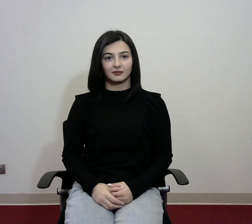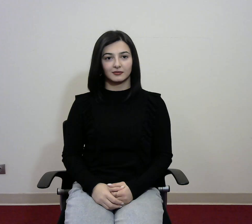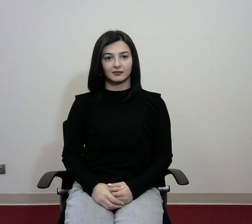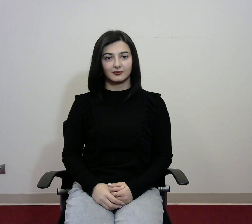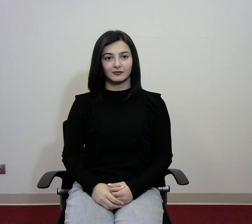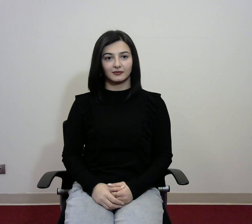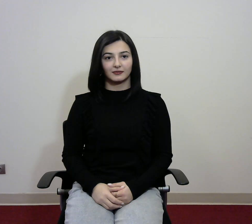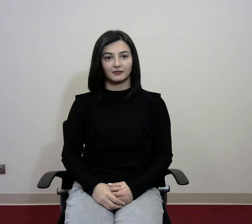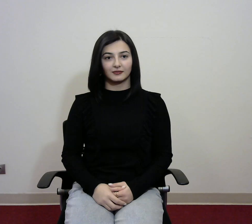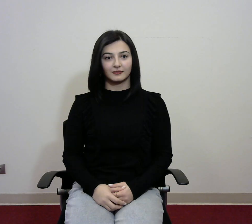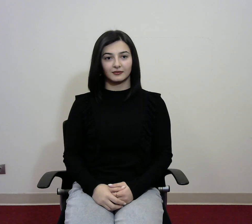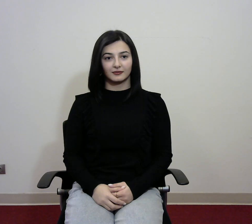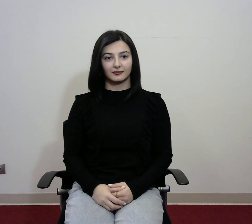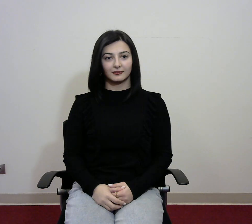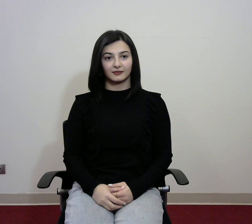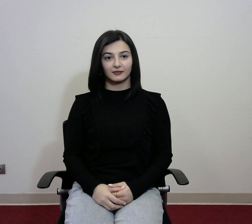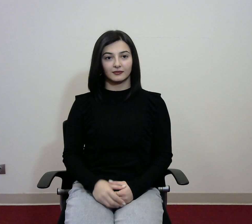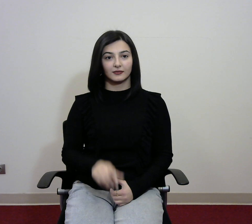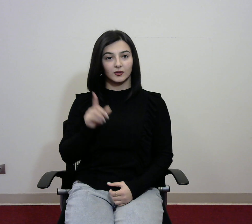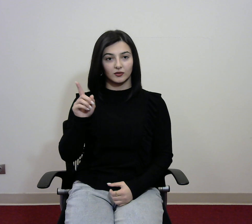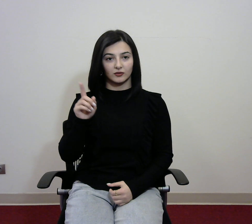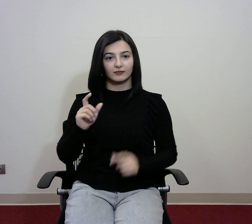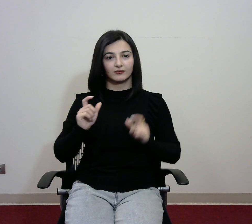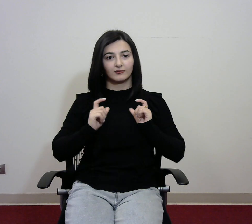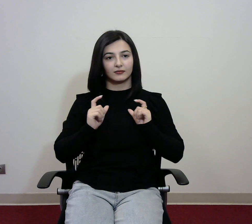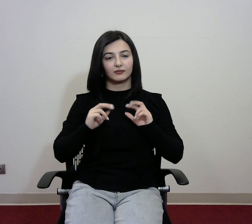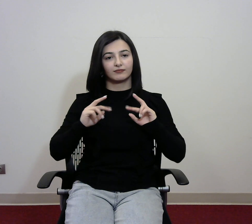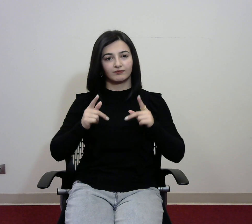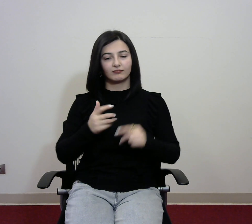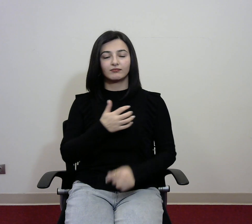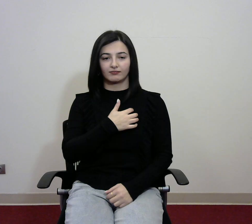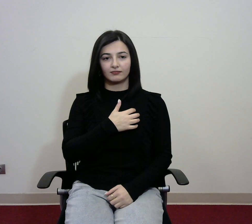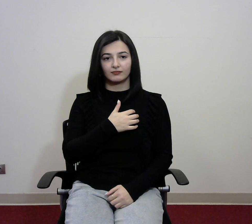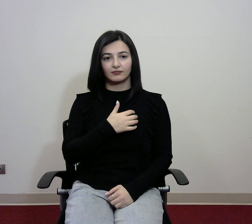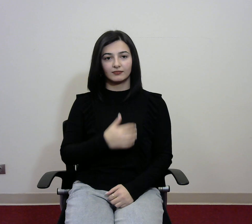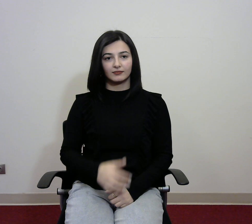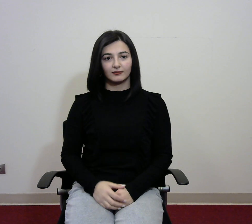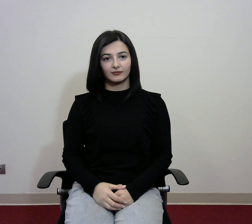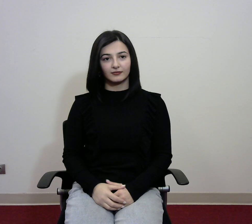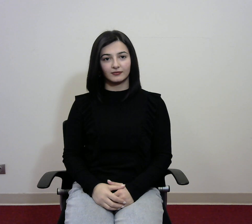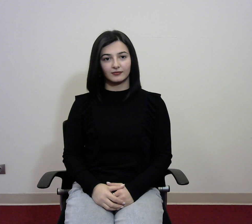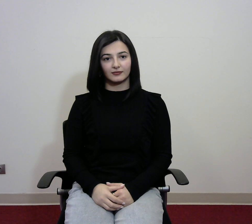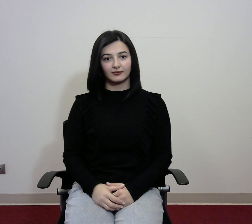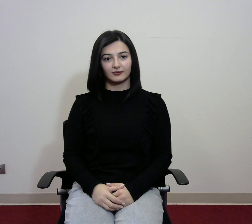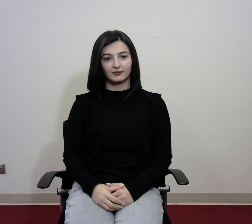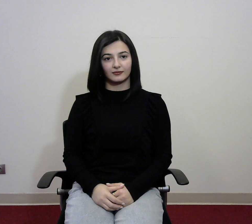O köynəyini dəyişmək istəyir